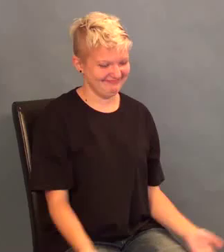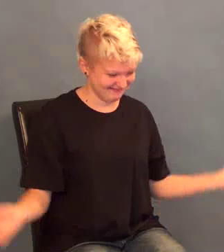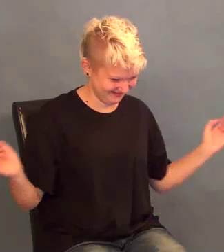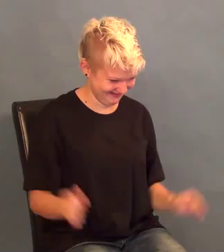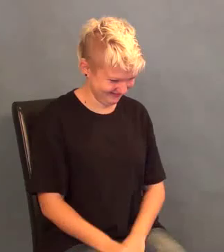Co zrobić?